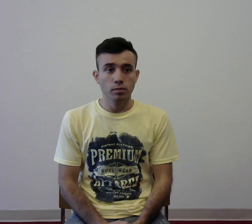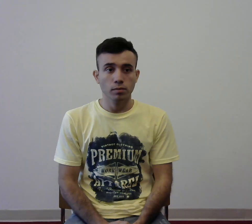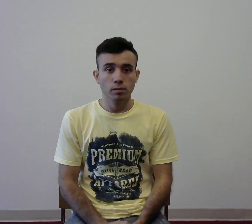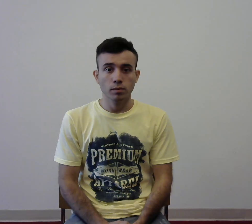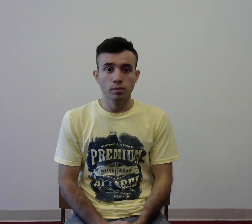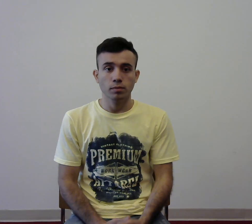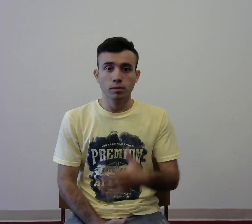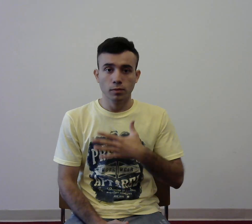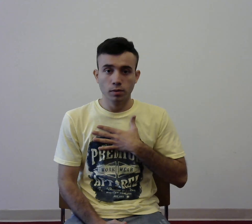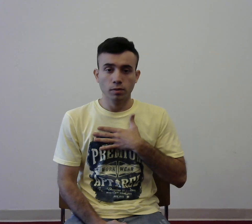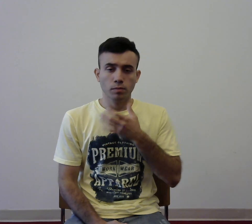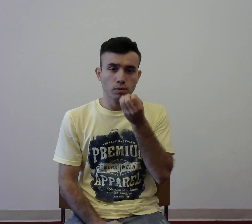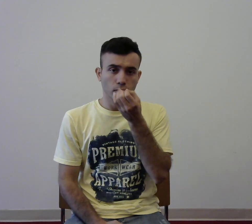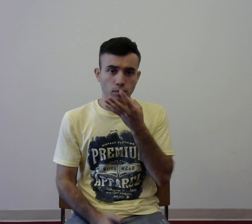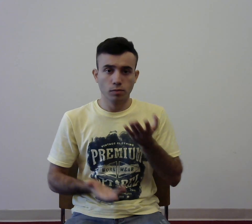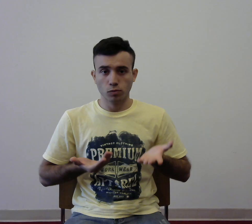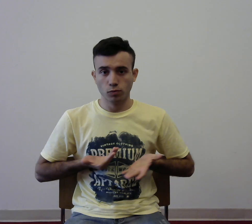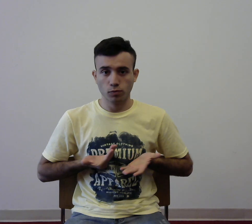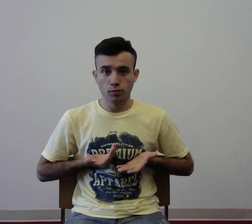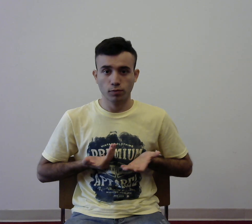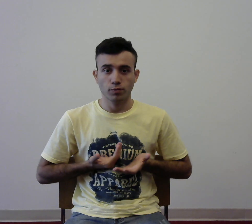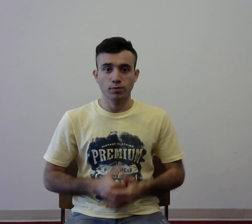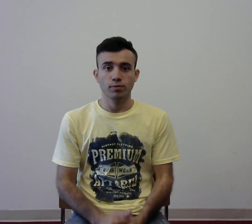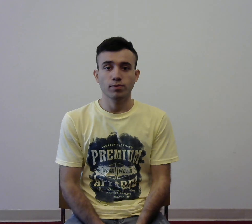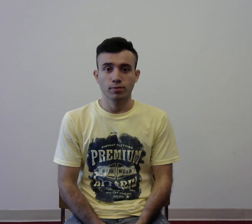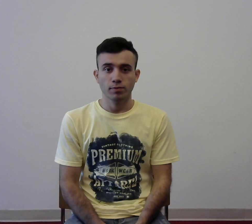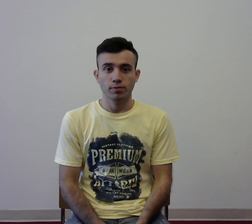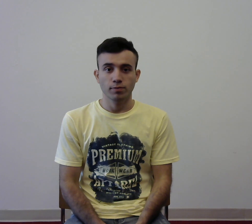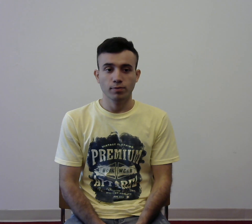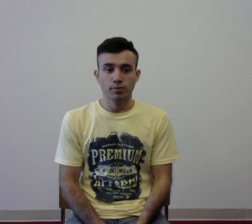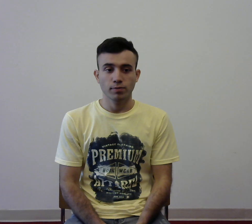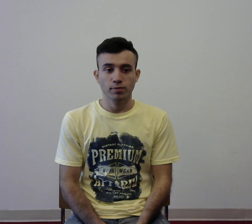Mən Bakıda yaşayıram